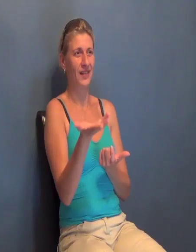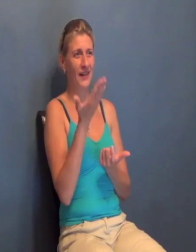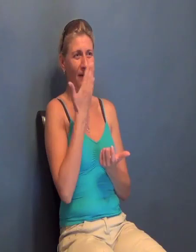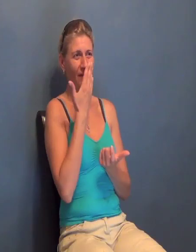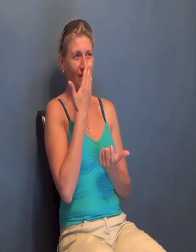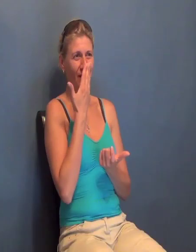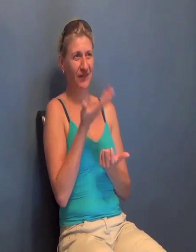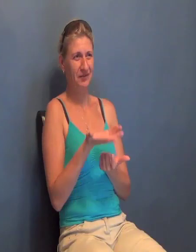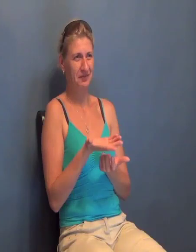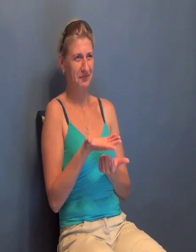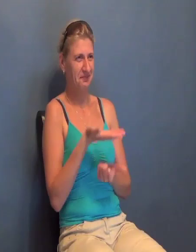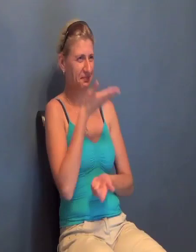Co to może być?